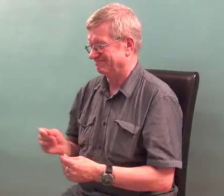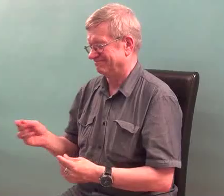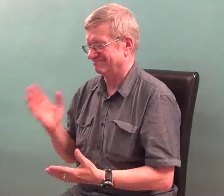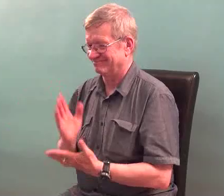I koniec.